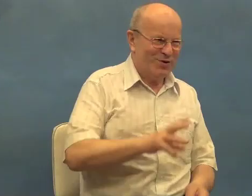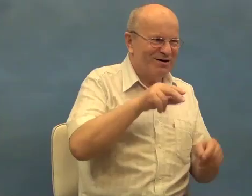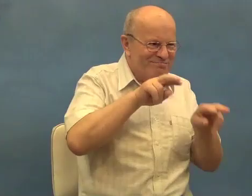Ładne.